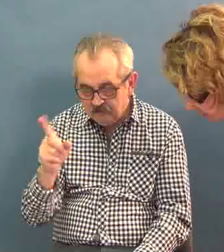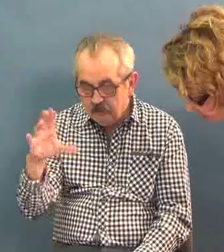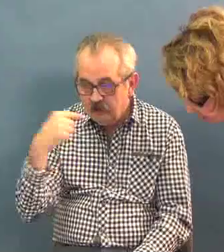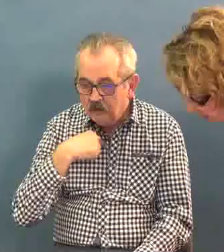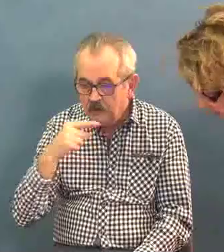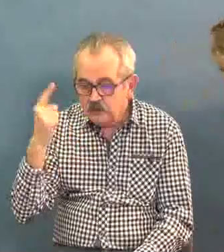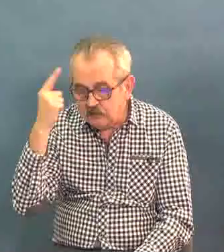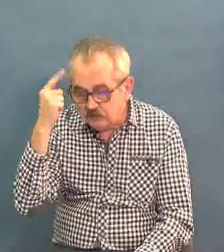Jestem głupi.